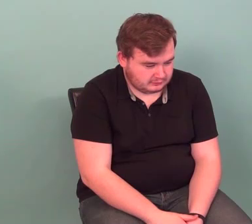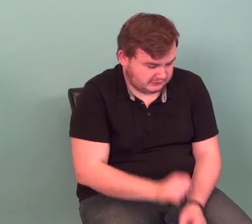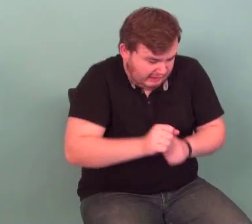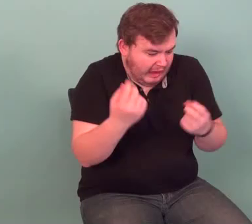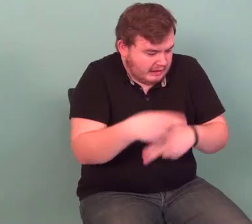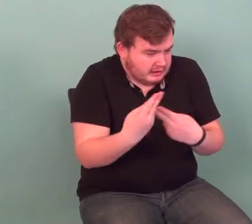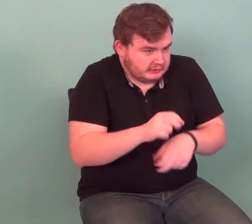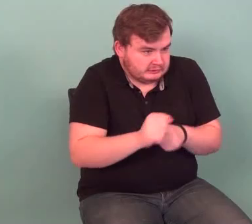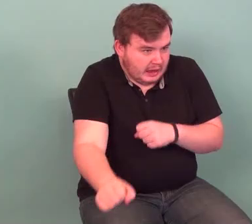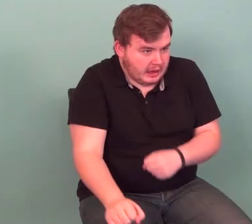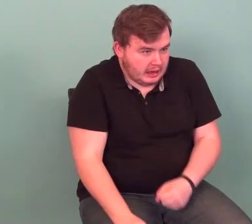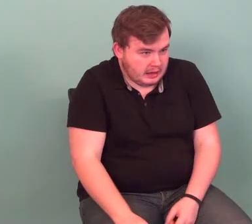Jest szlaban!